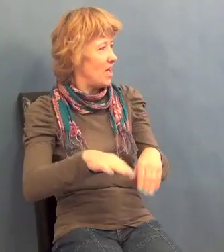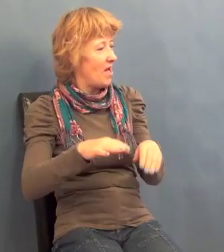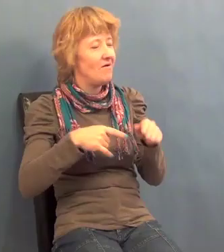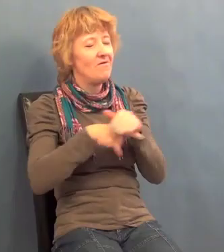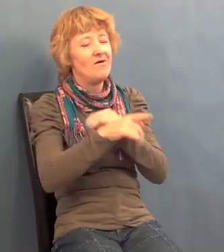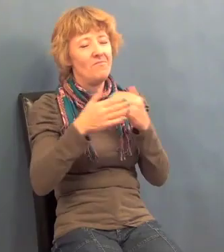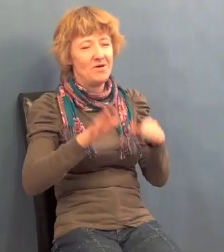Aha, nie pozwala mu uciec.